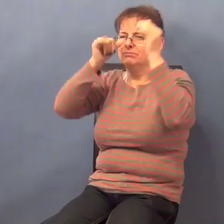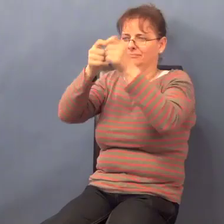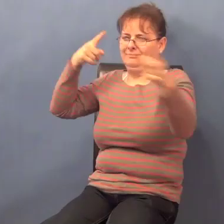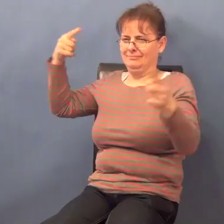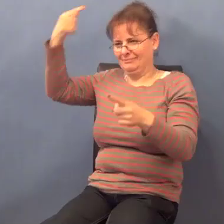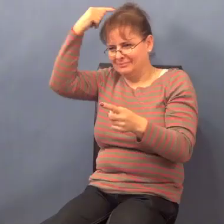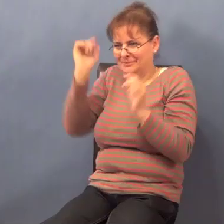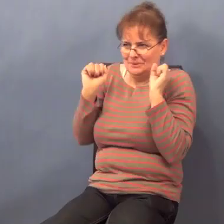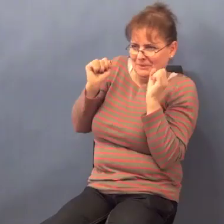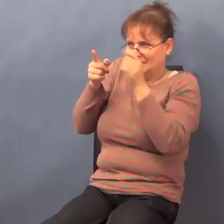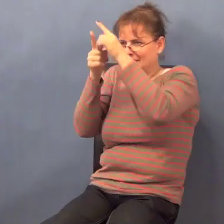A do małego owoca na głowie to nie da się trafić.